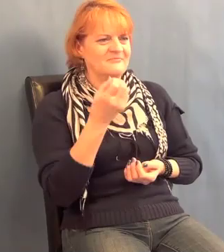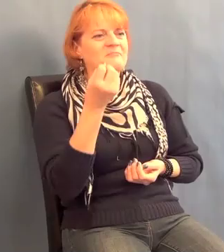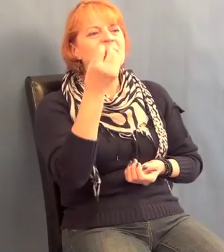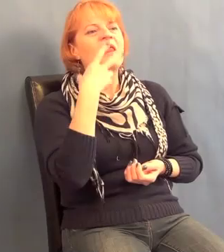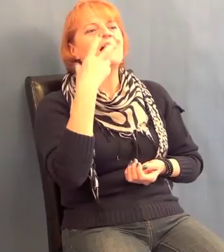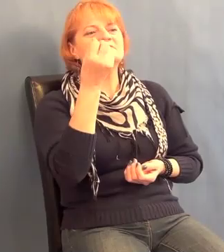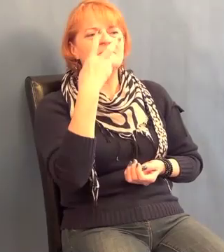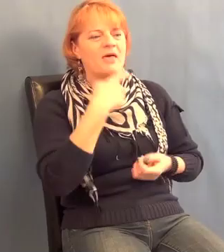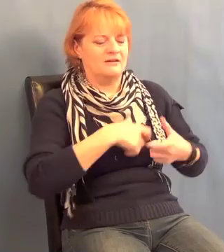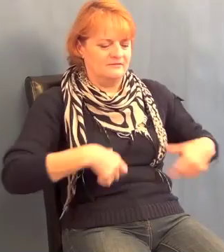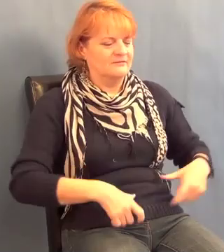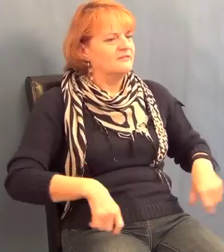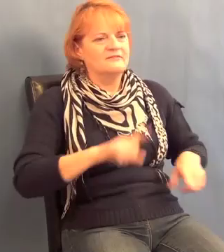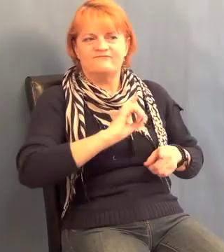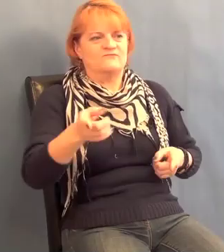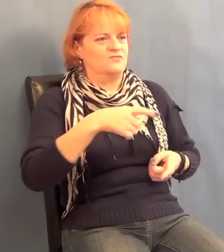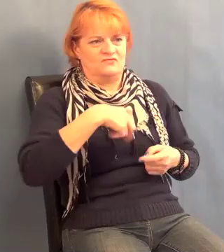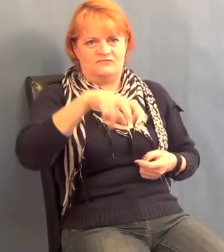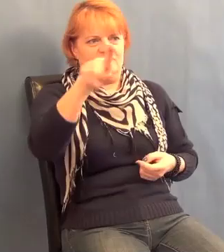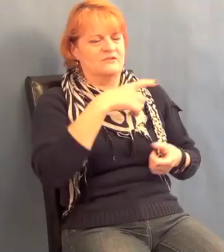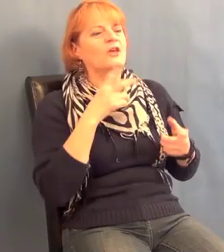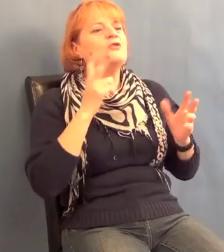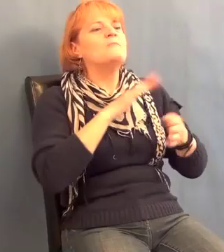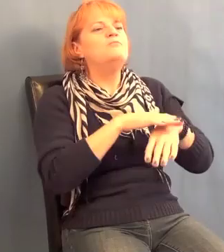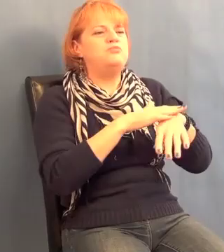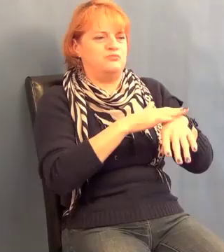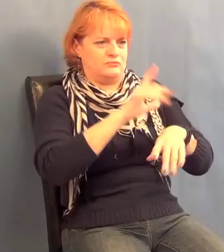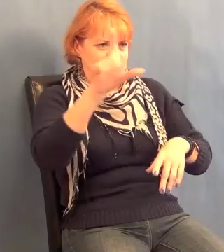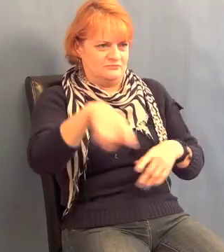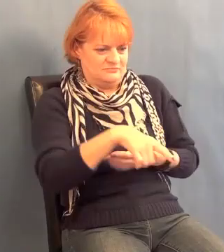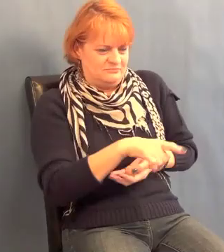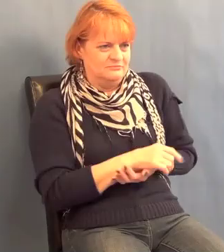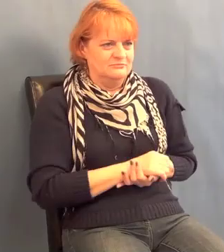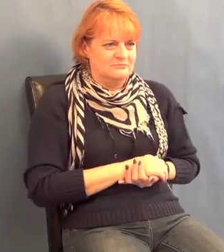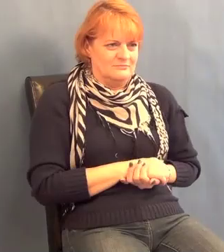Na plażę nie wolno wchodzić w kostiumie, jest tylko dla nagich ludzi.